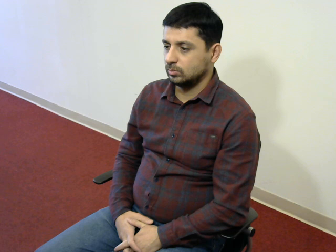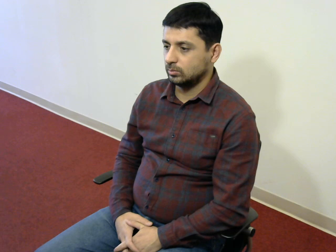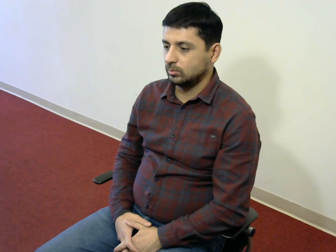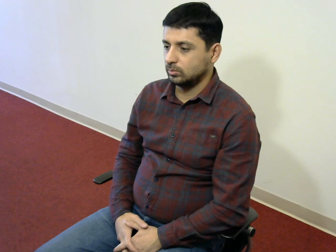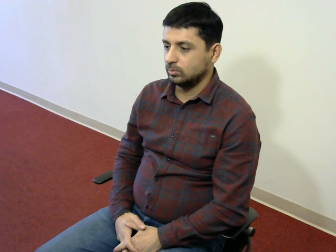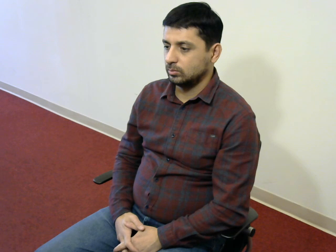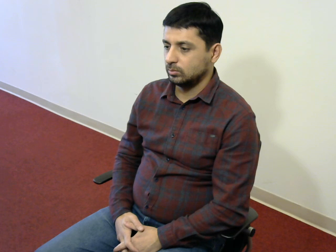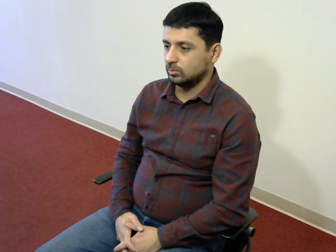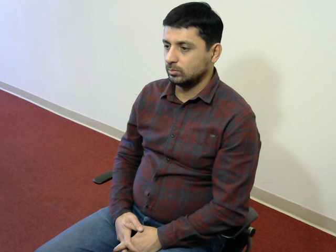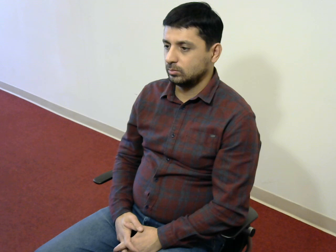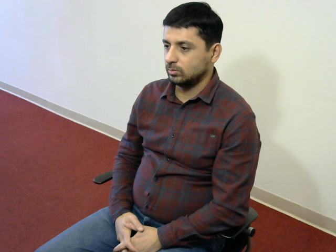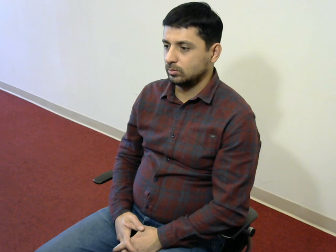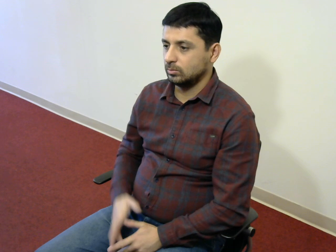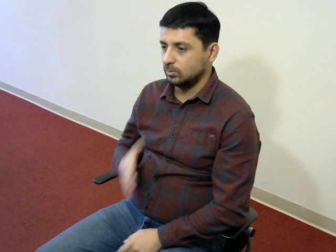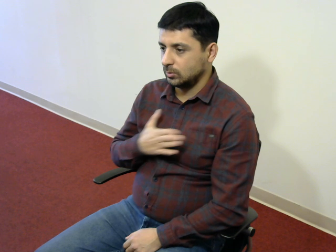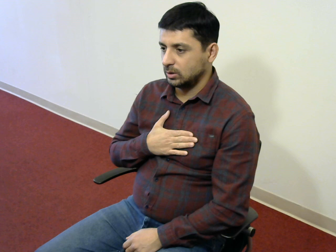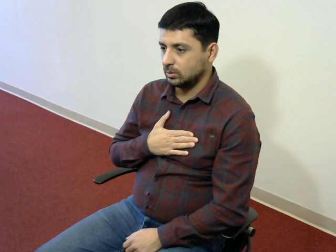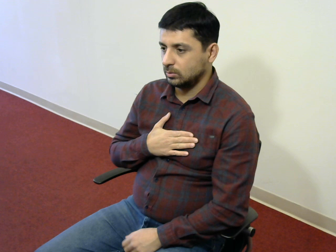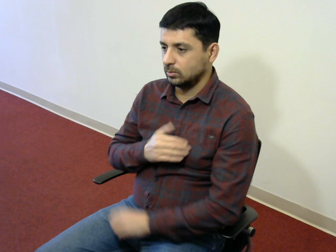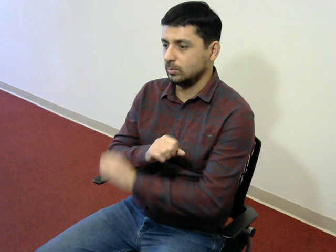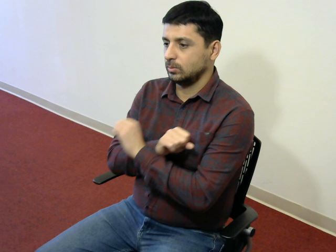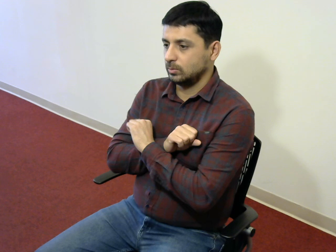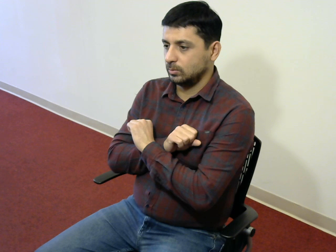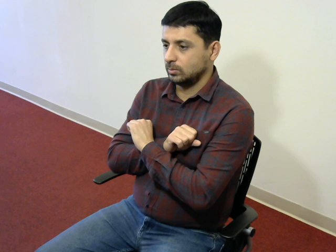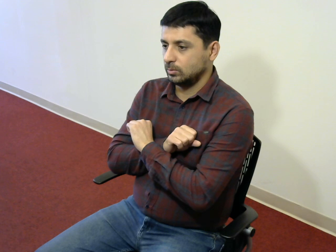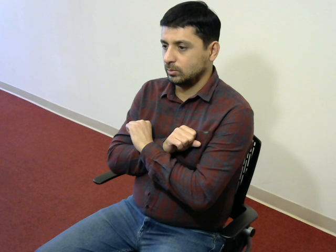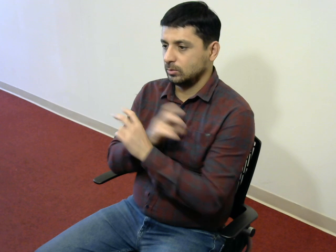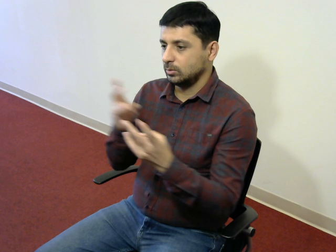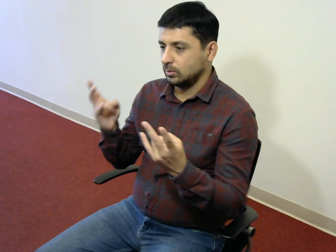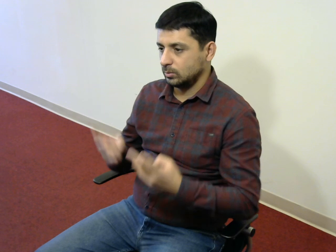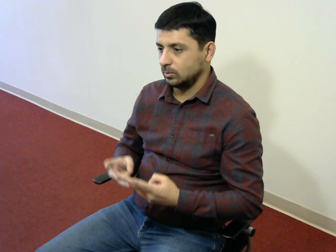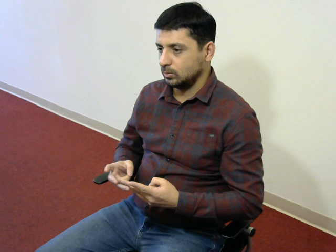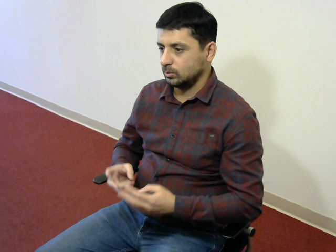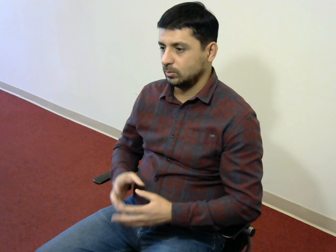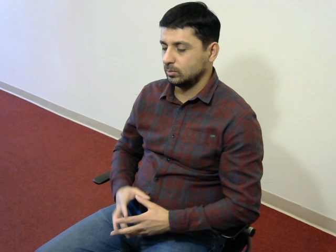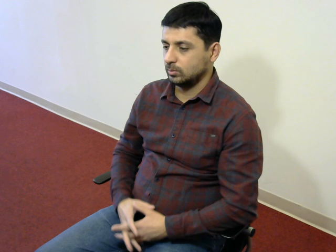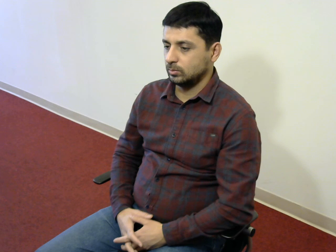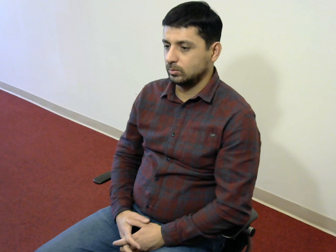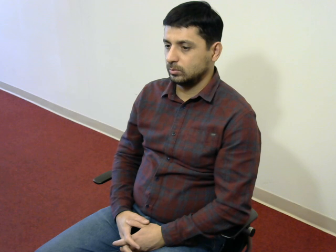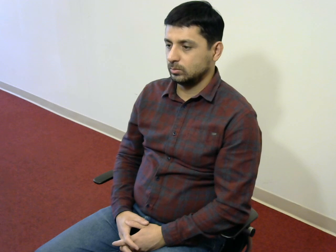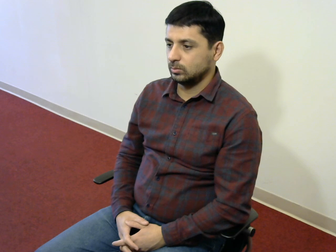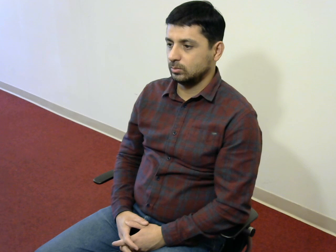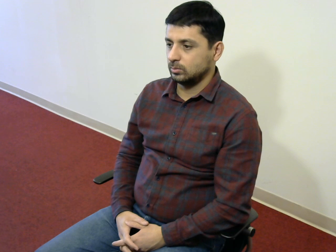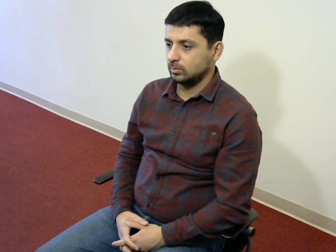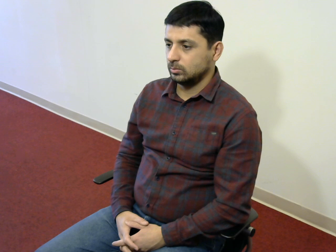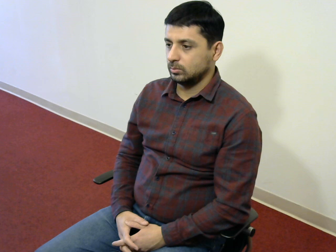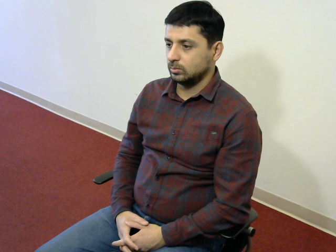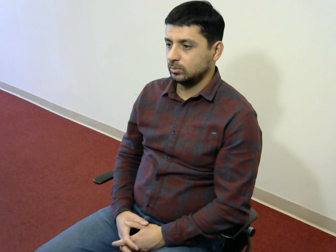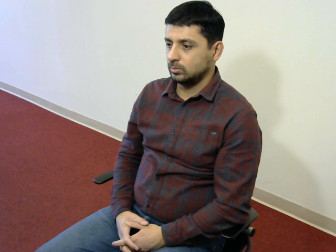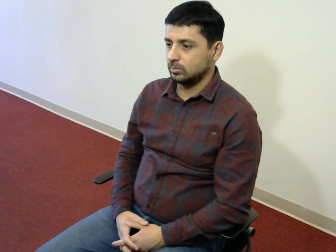Mənə istirahət etmək lazımdır